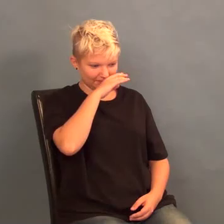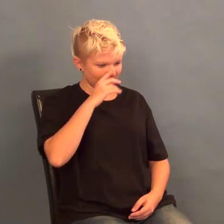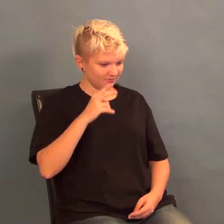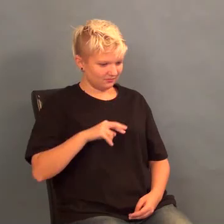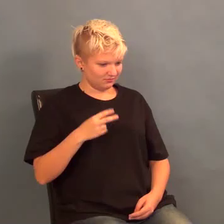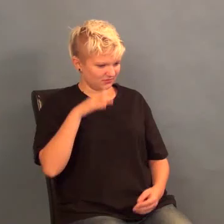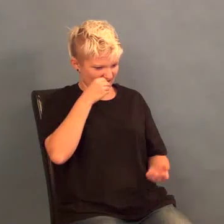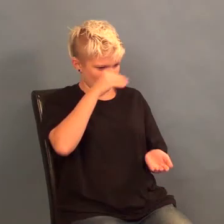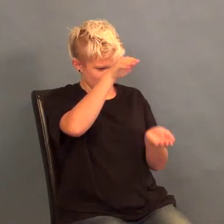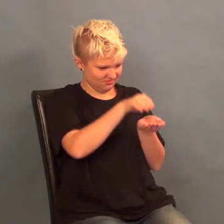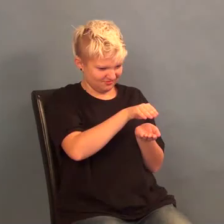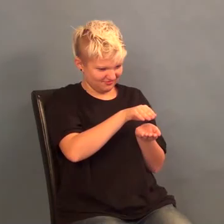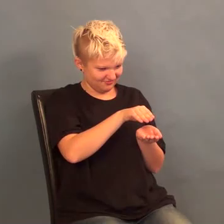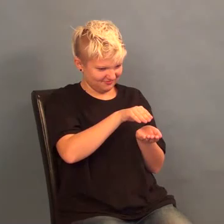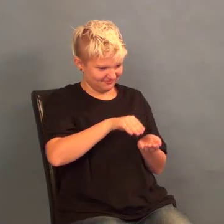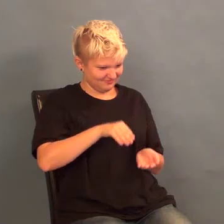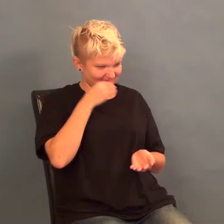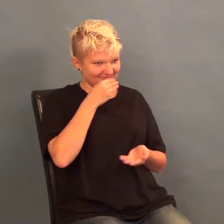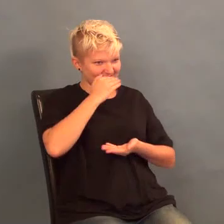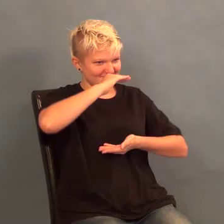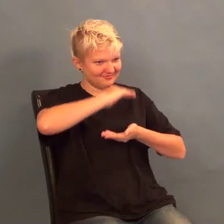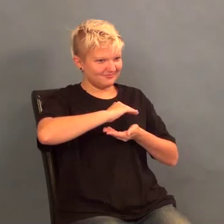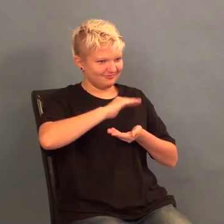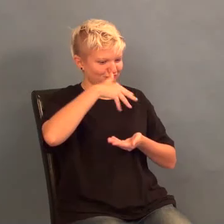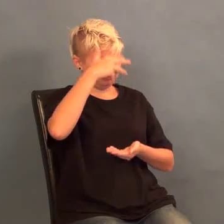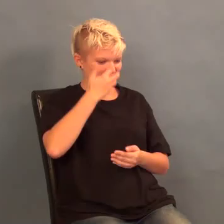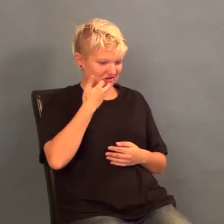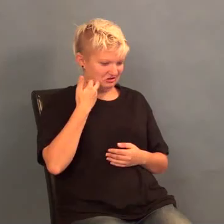Jeść ciepły hamburger, widzę, że z hamburgera leci dym, to znaczy, że jest ciepły.